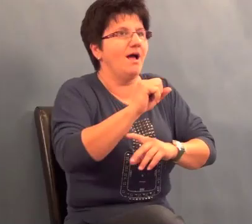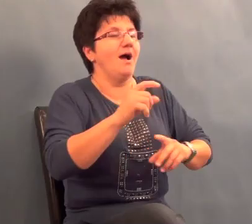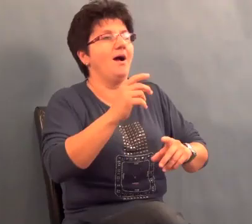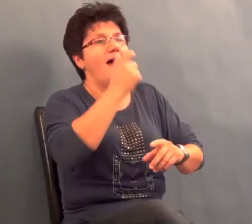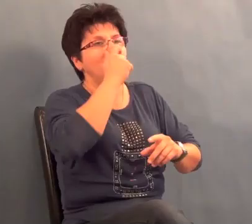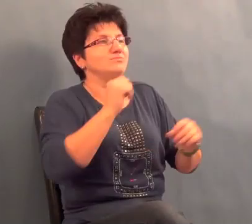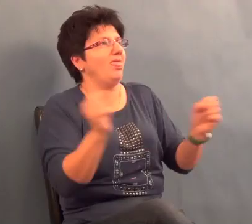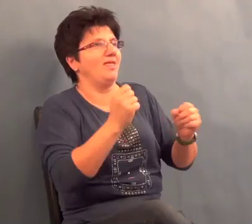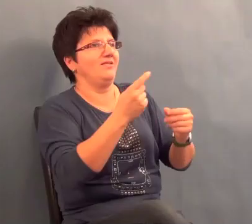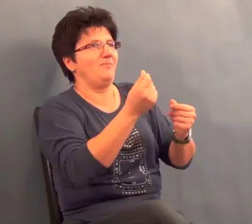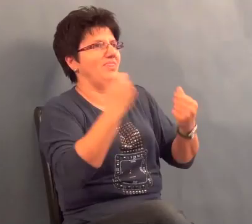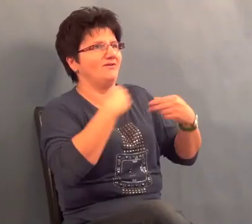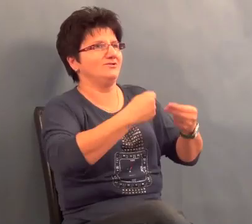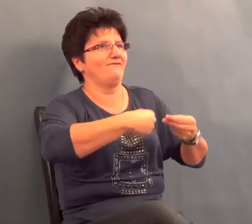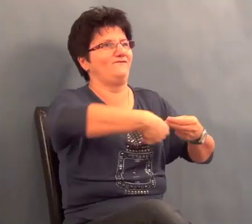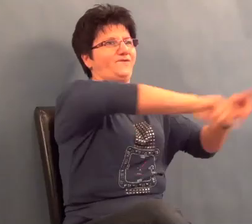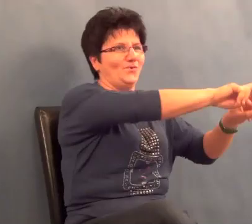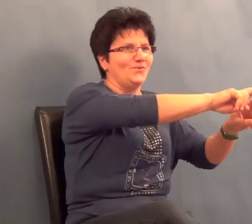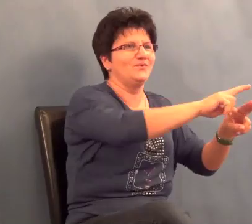A Charlie Chaplin boi się, nie chce pieniędzy, zwraca je.